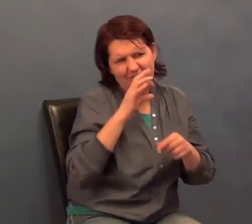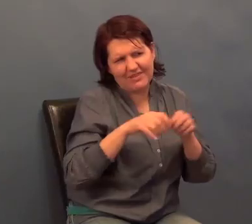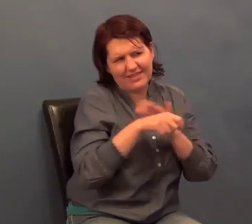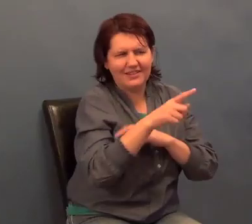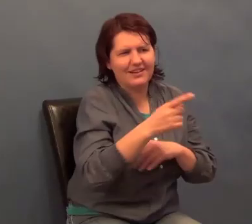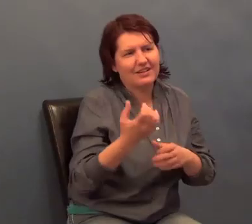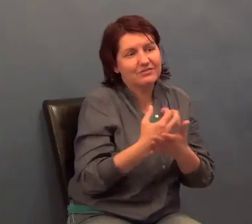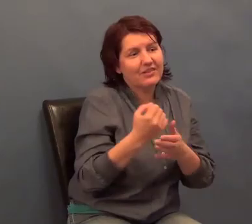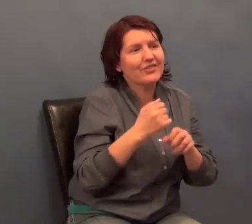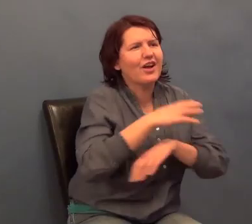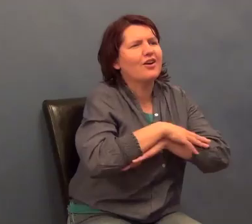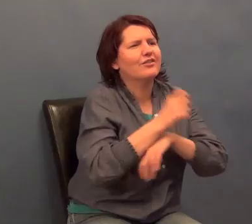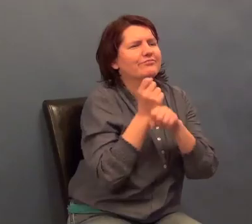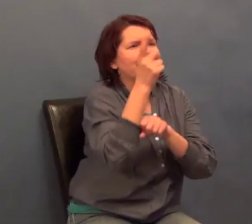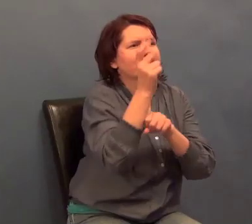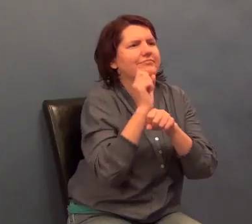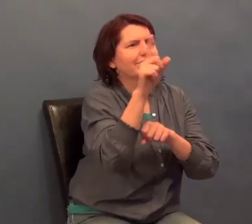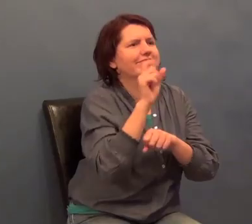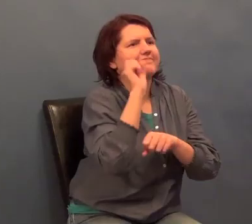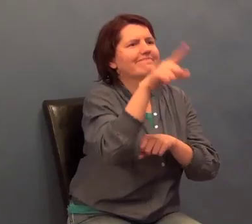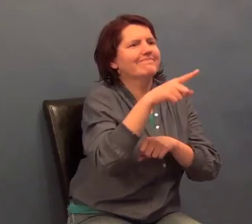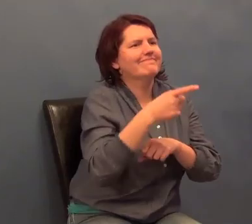Chłopiec rzuca w okno czymś z ziemi.